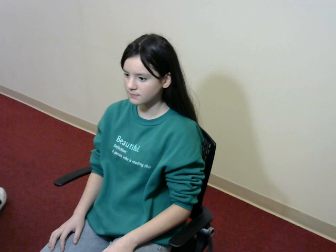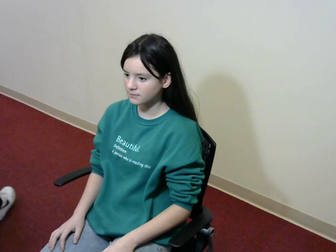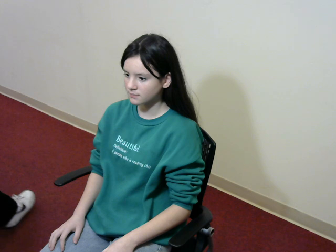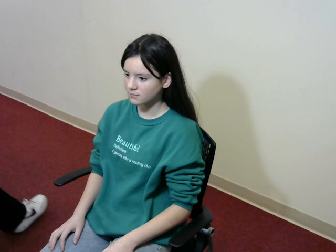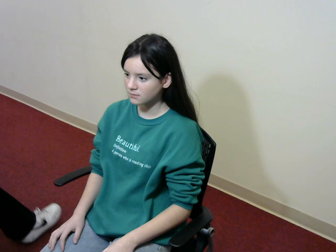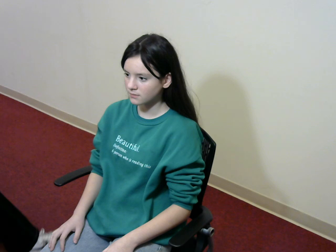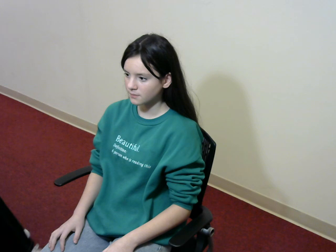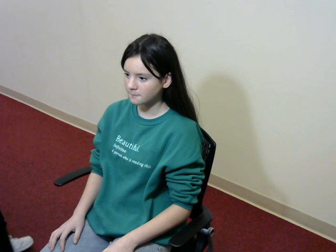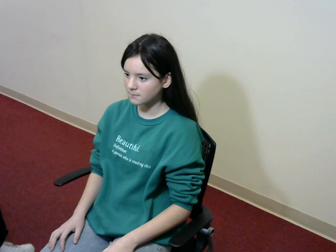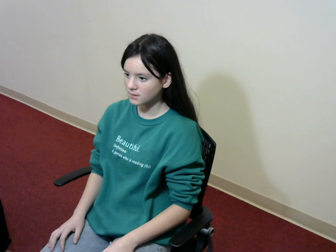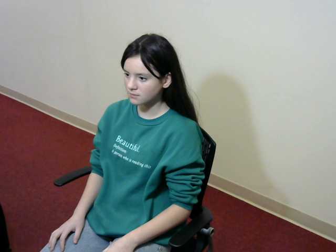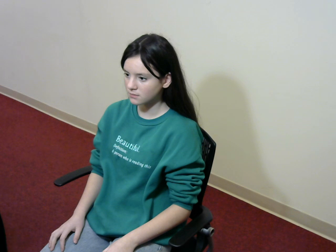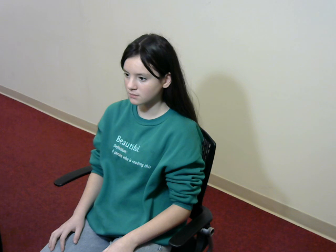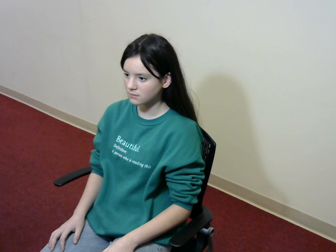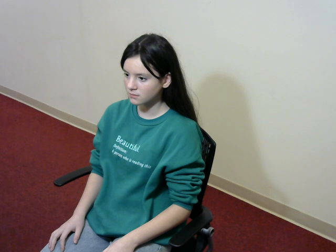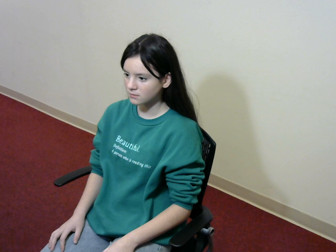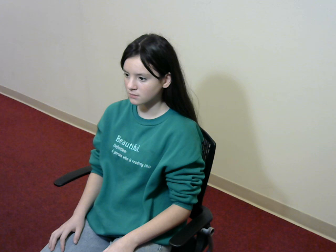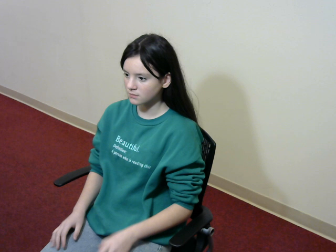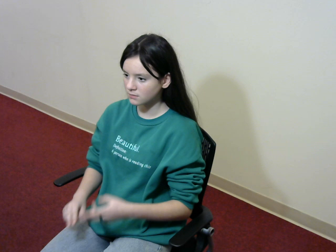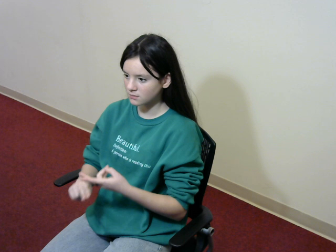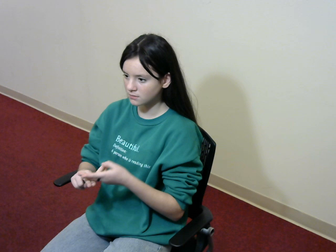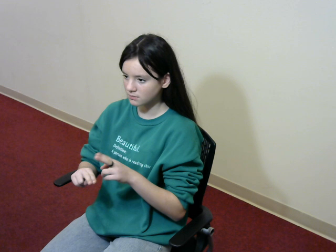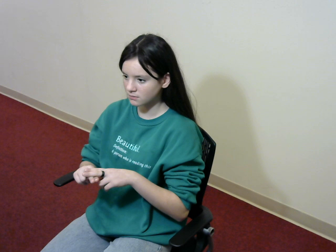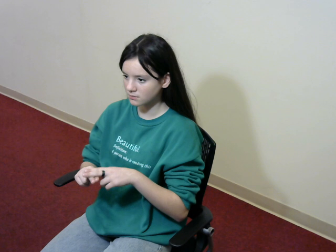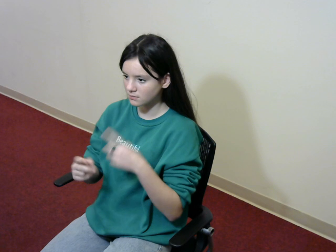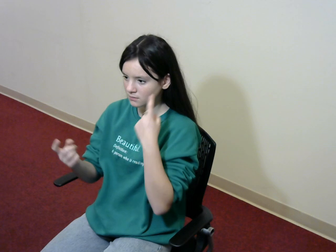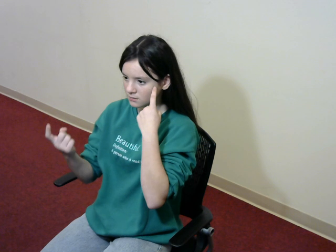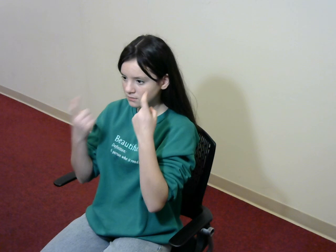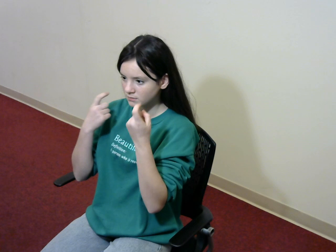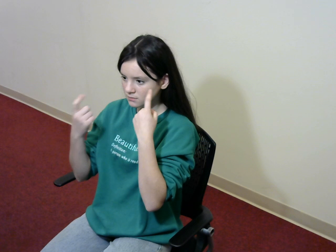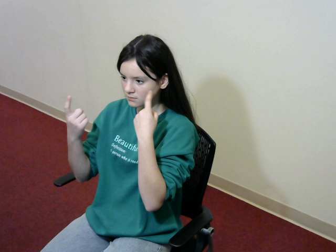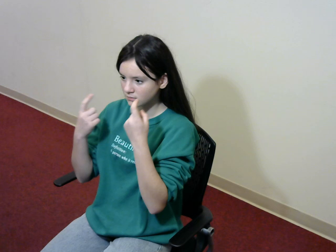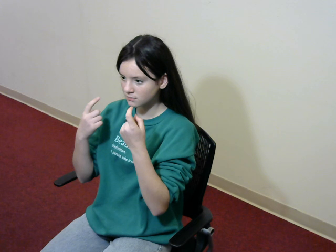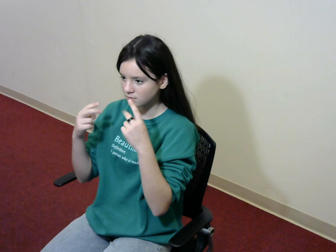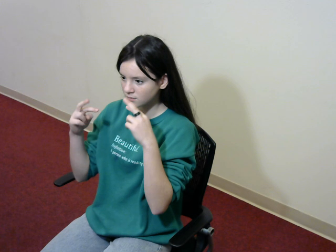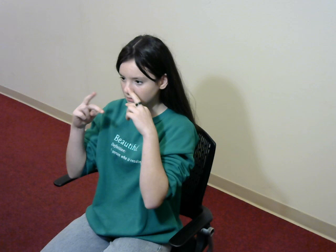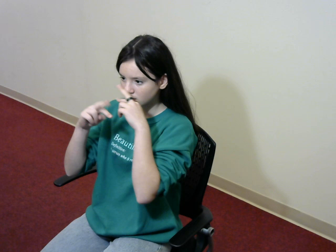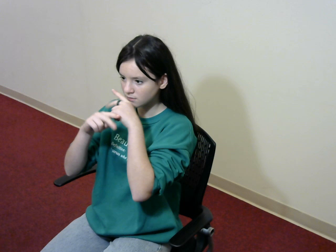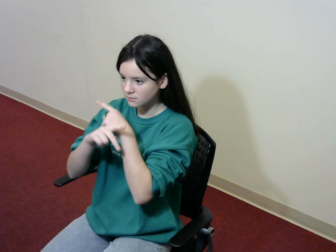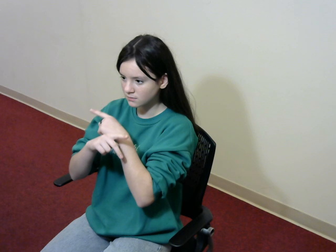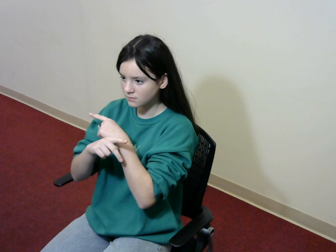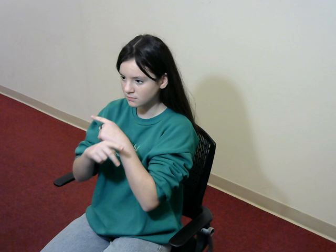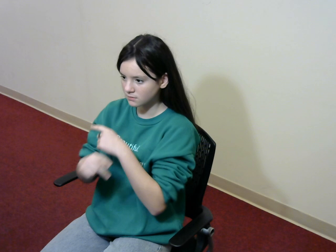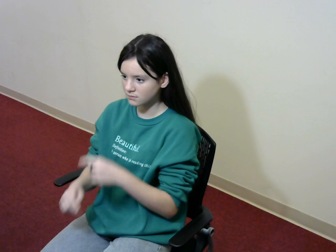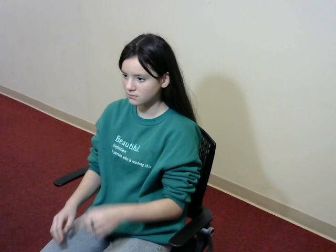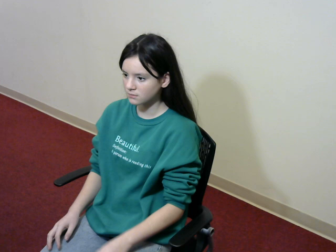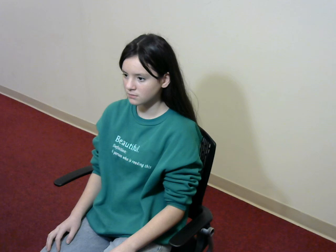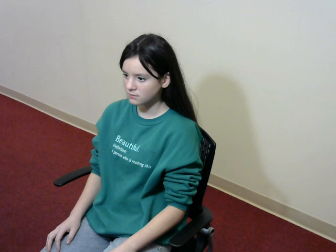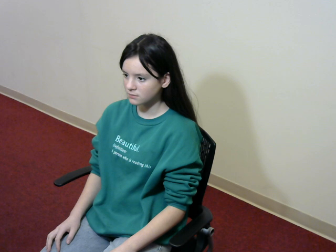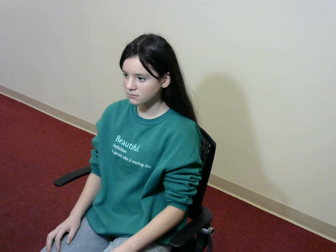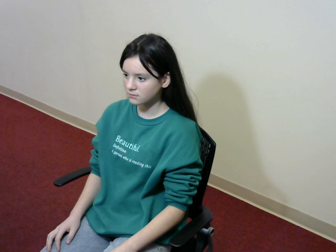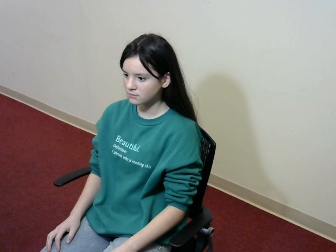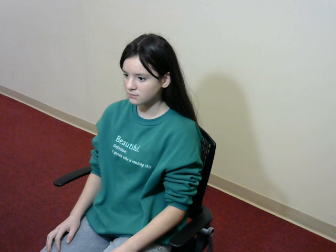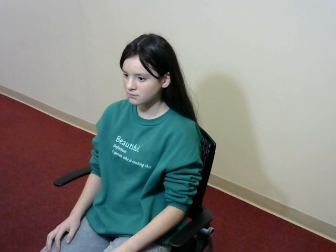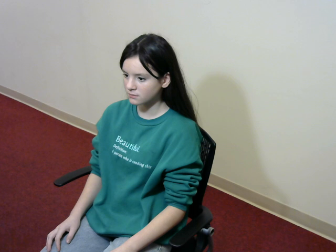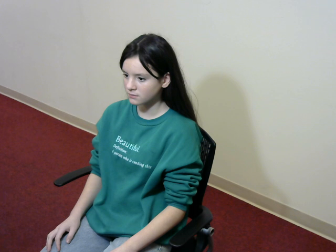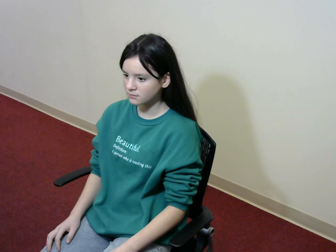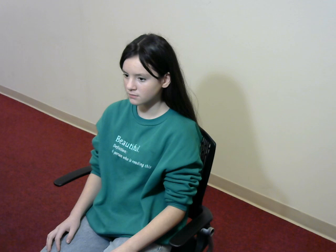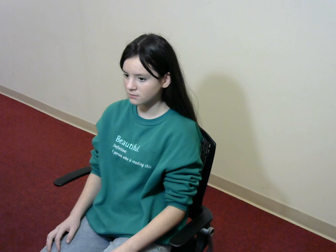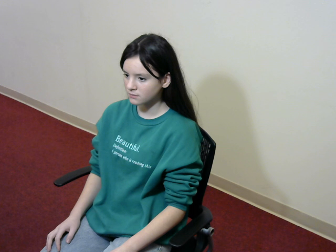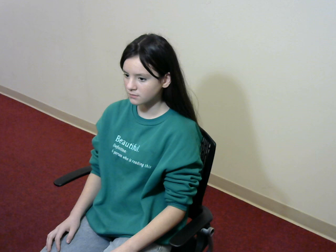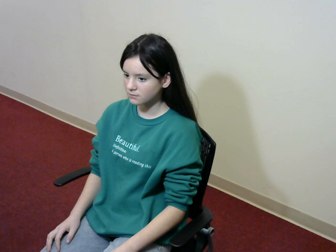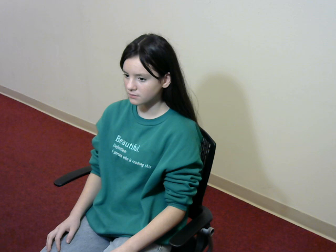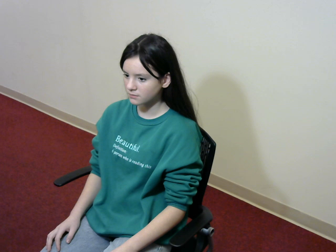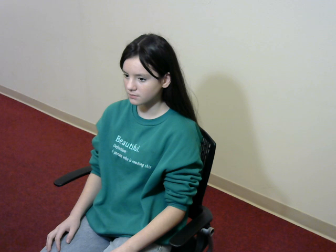Bu məlumat səhvdir